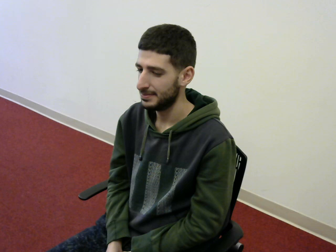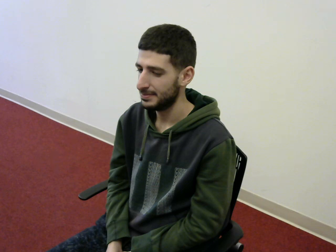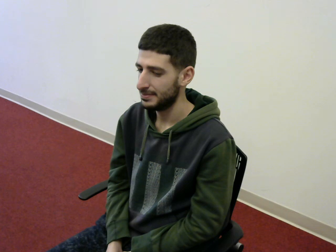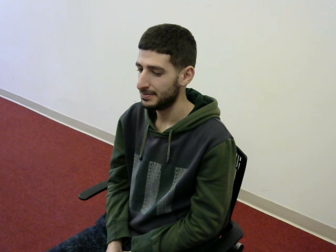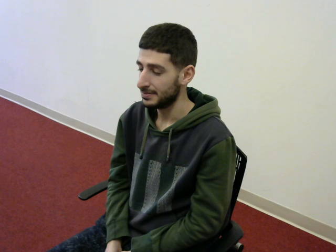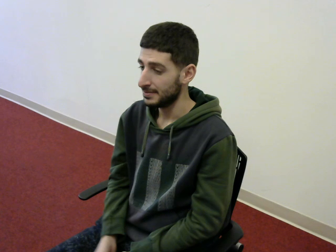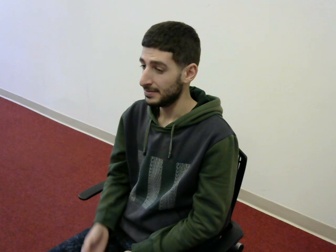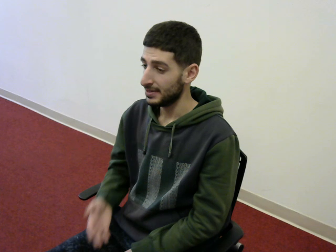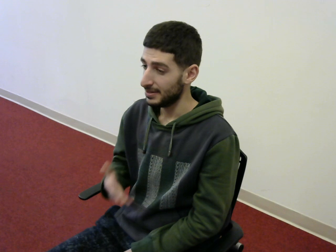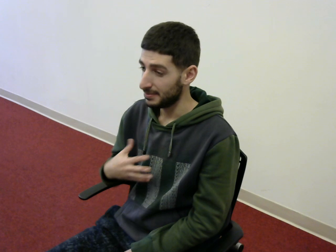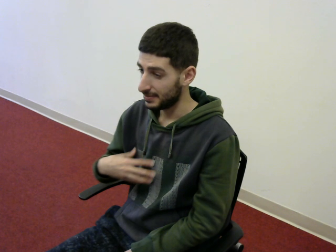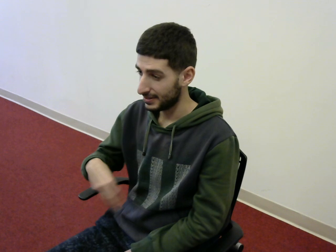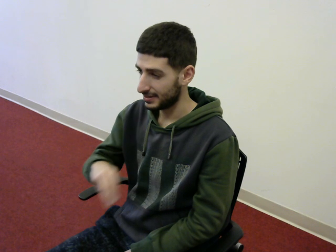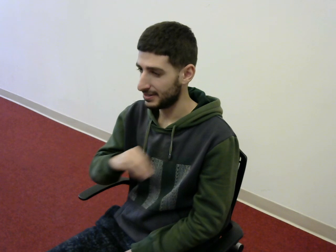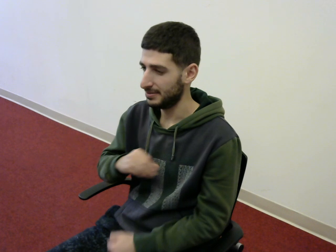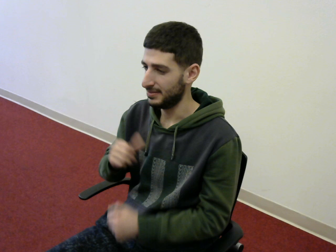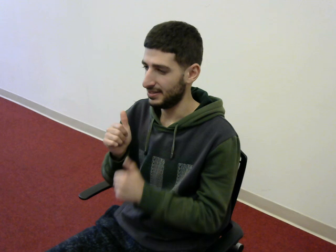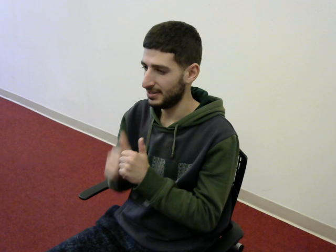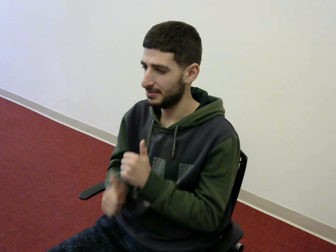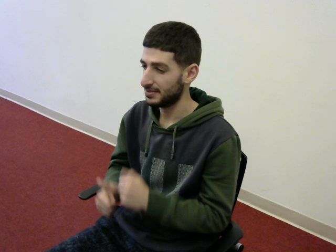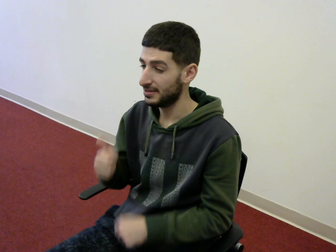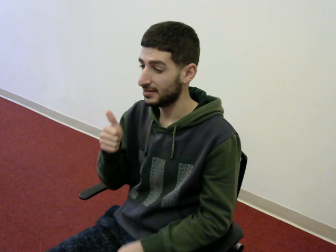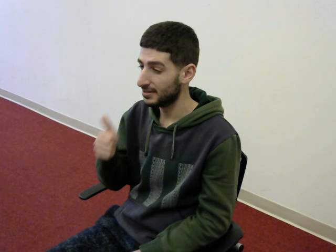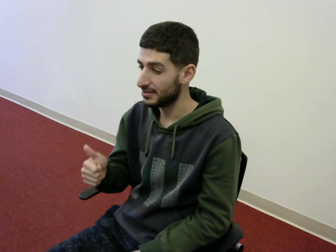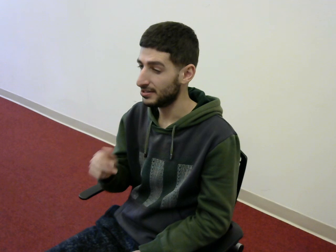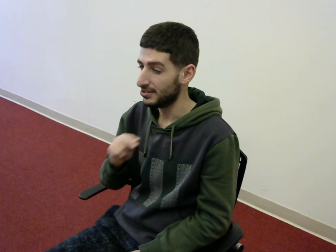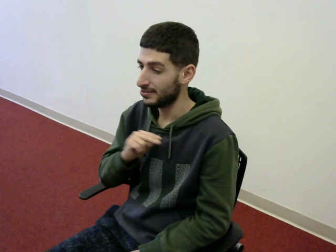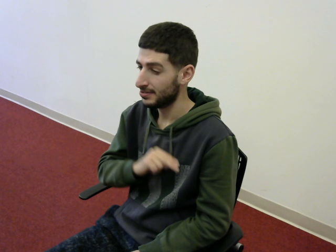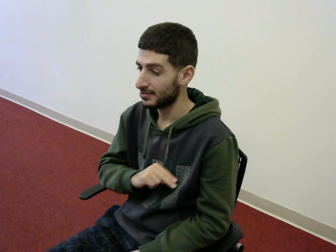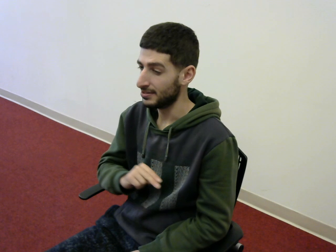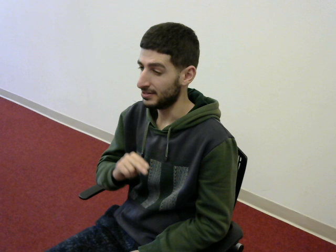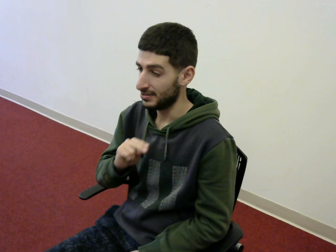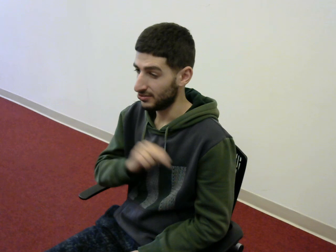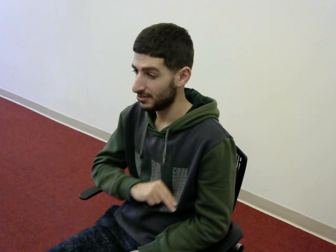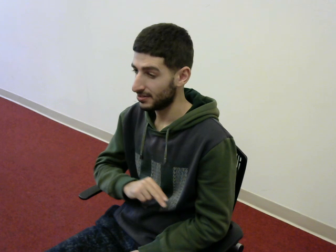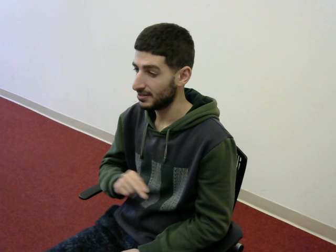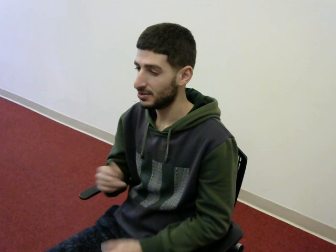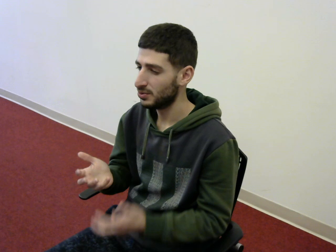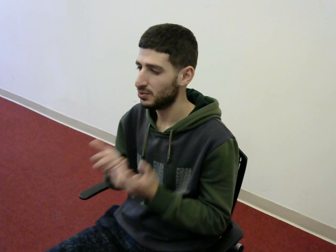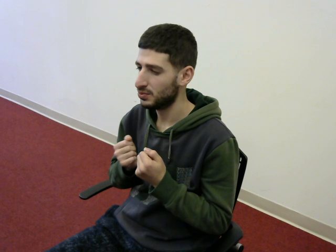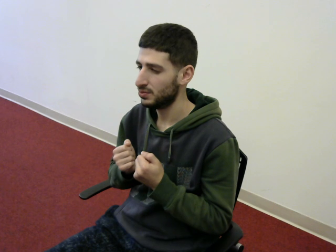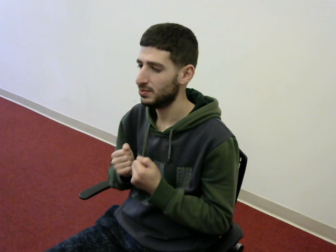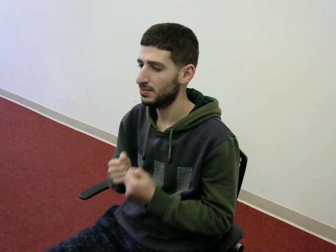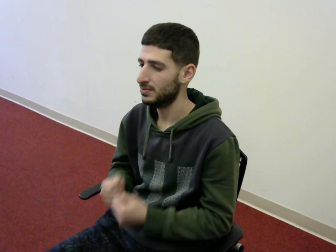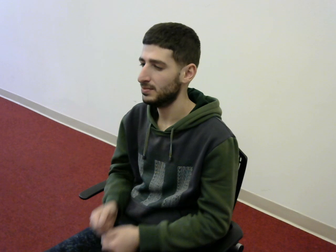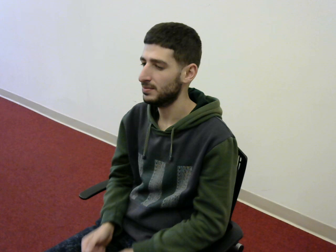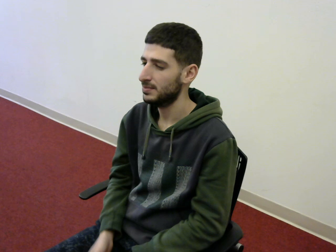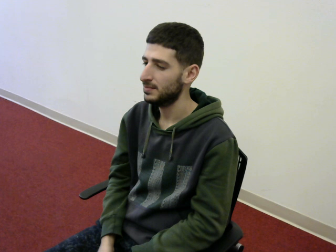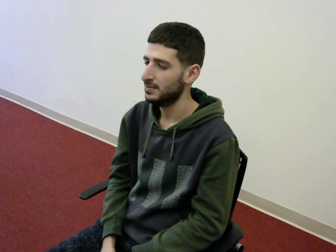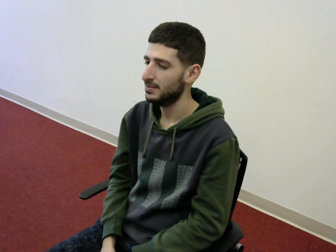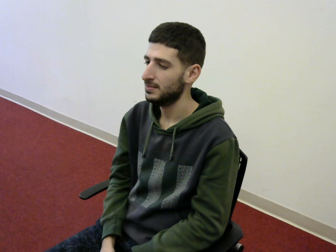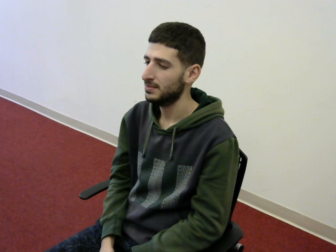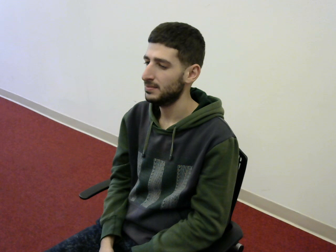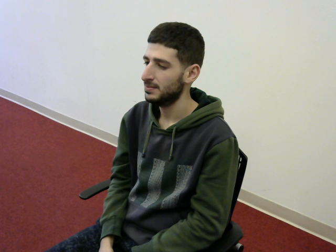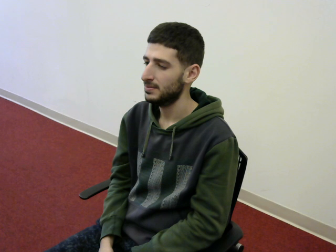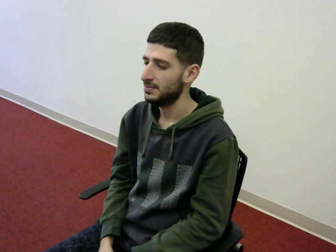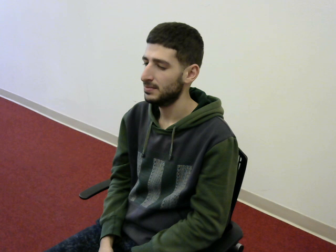Biz həmişə yaxşı işçiləri işə götürürük